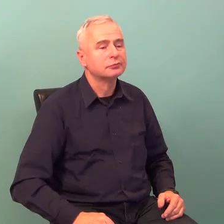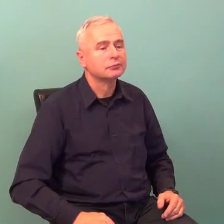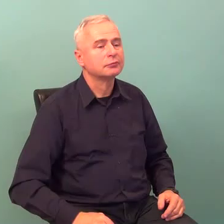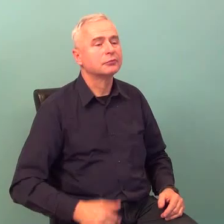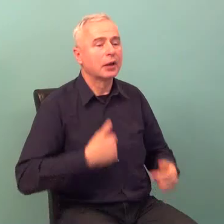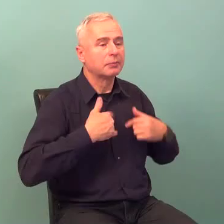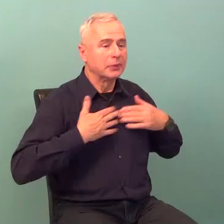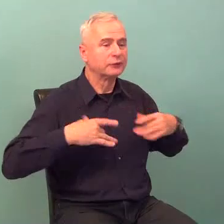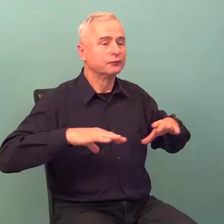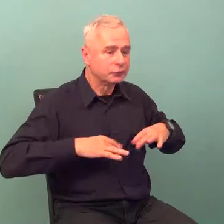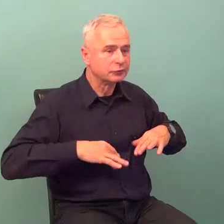Ja mam wolne.